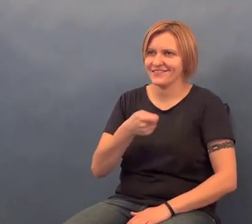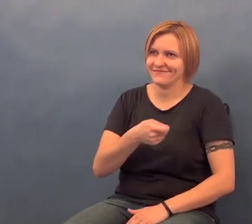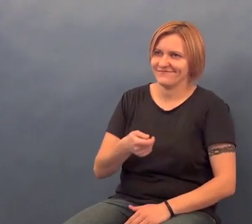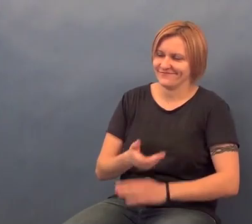Już, koniec.